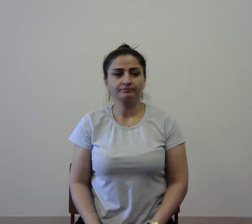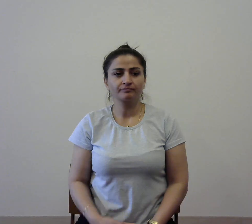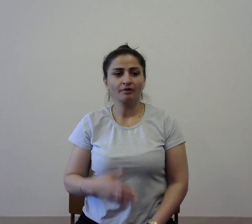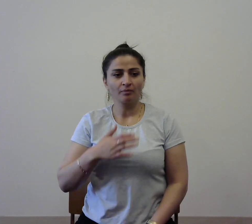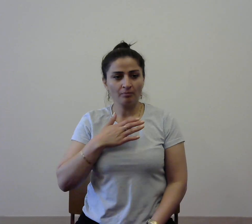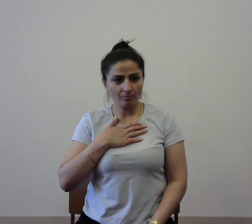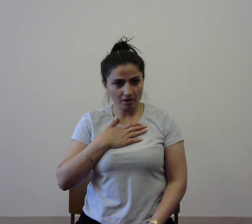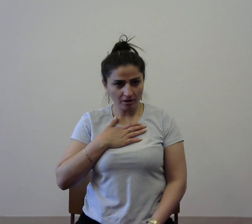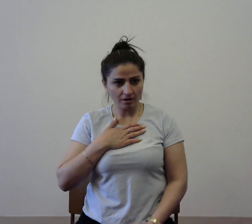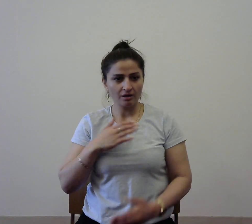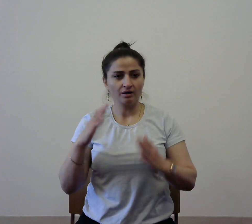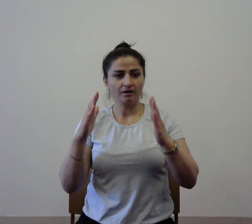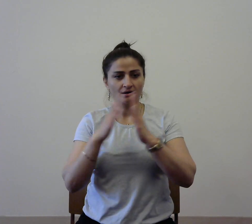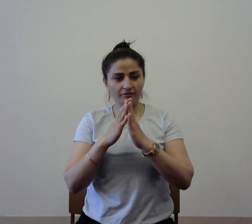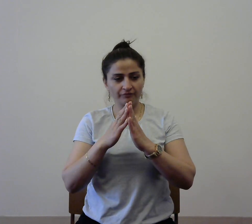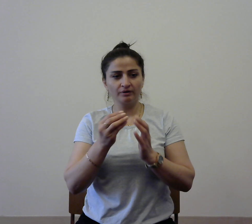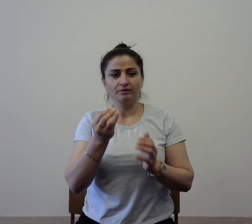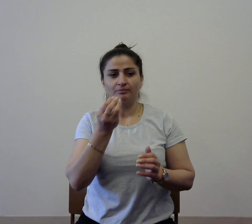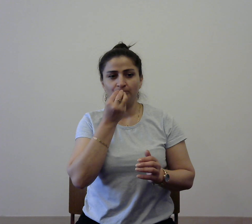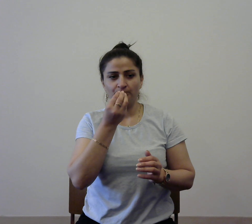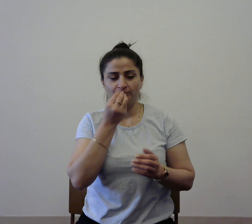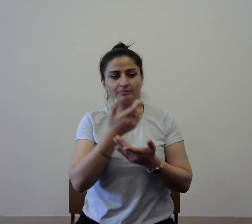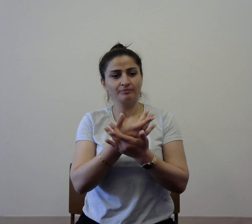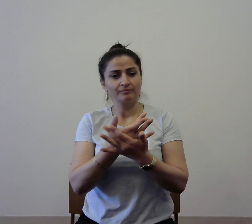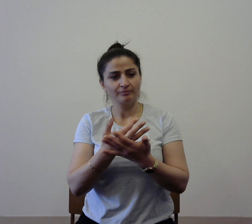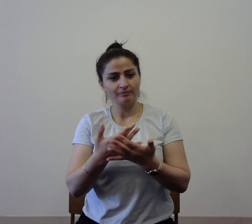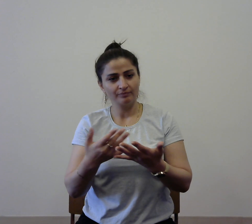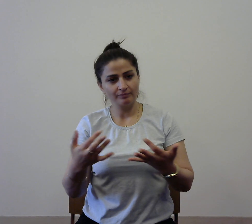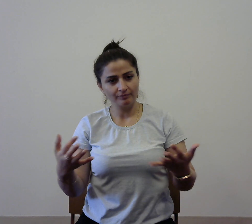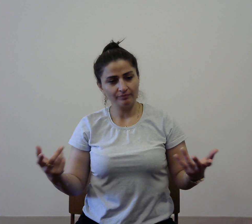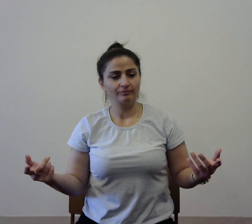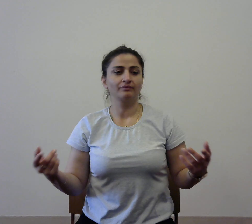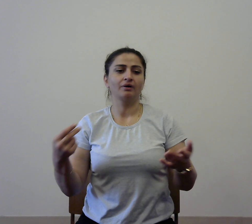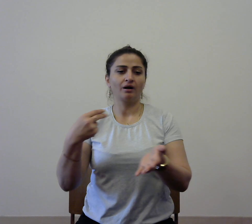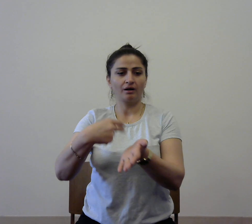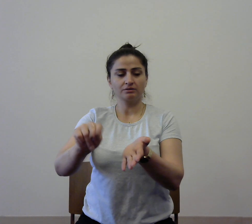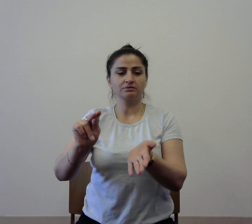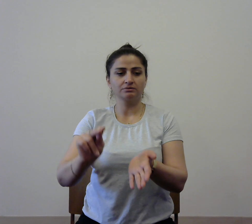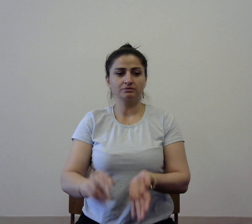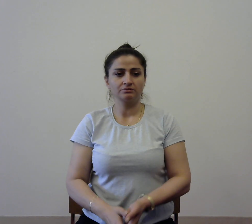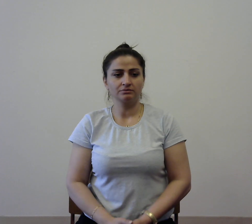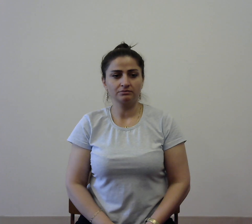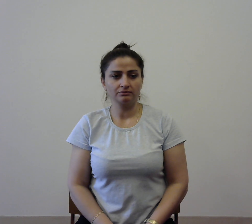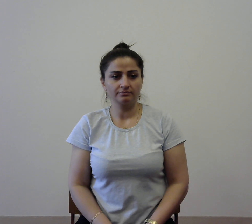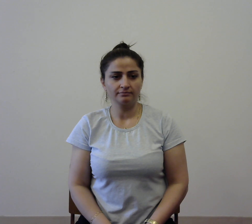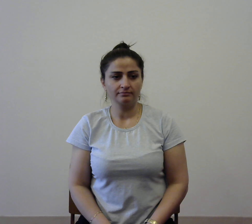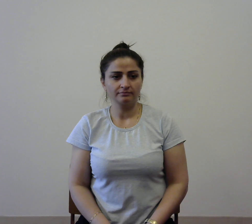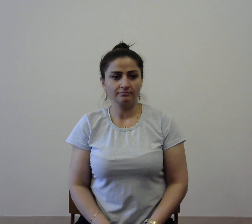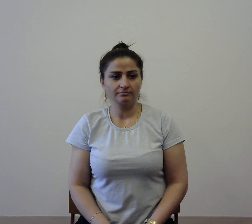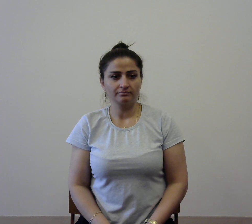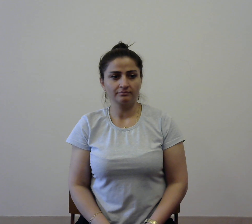Mən evə ərzaq almalıyam